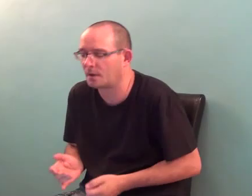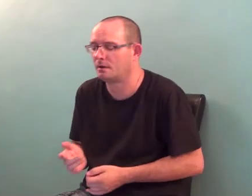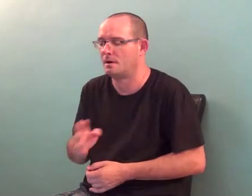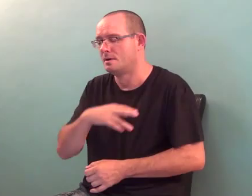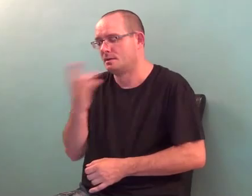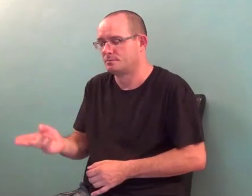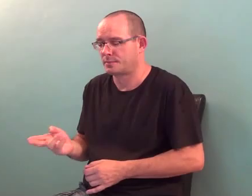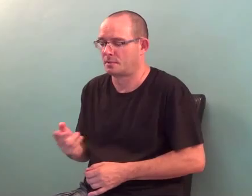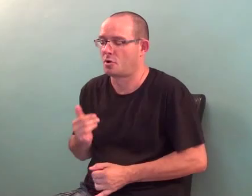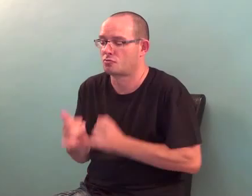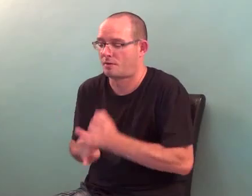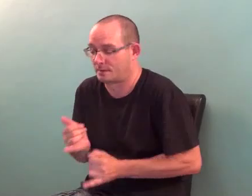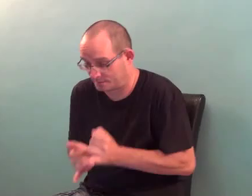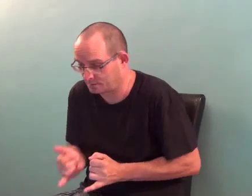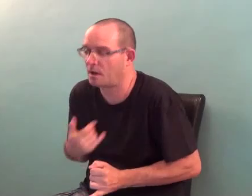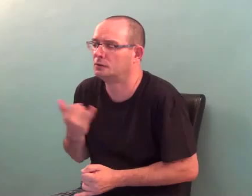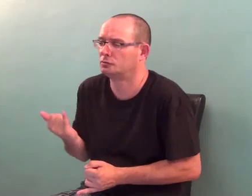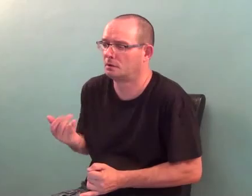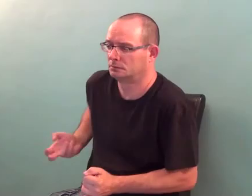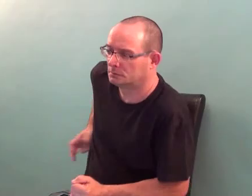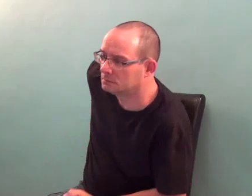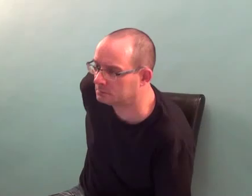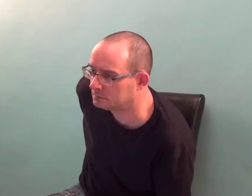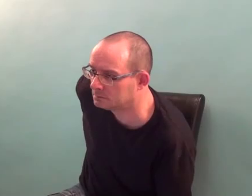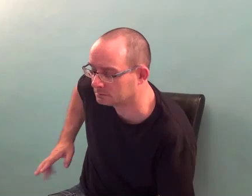Następny obrazek, dziecko siedzi na tylnym bagażniku roweru.